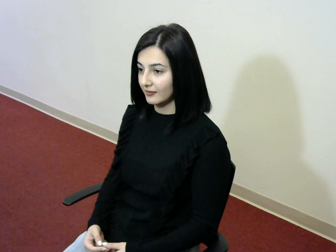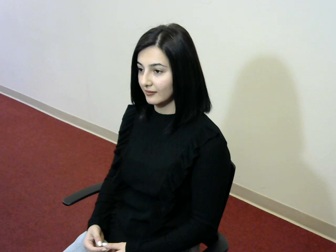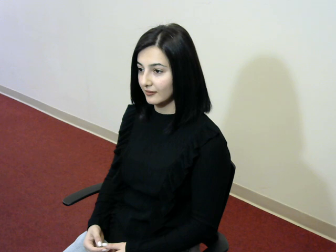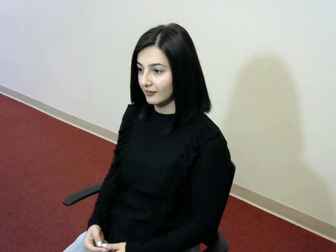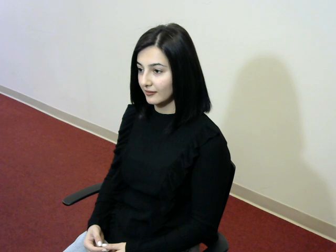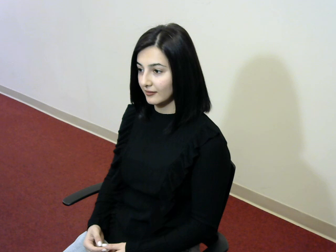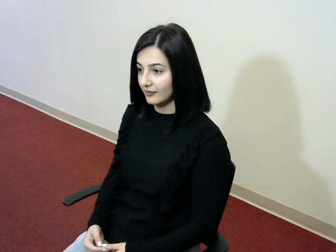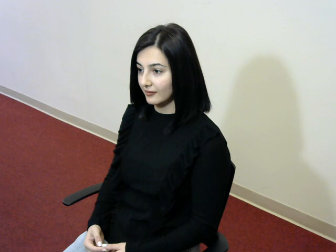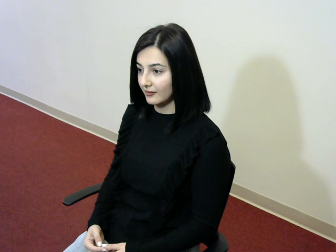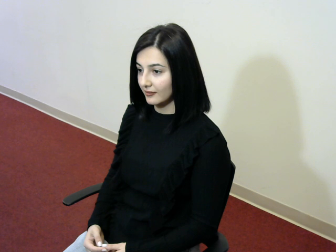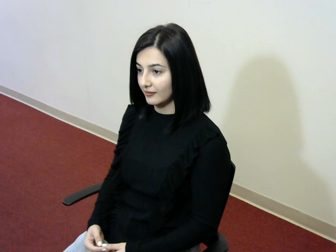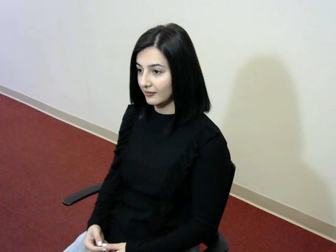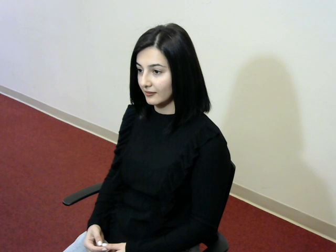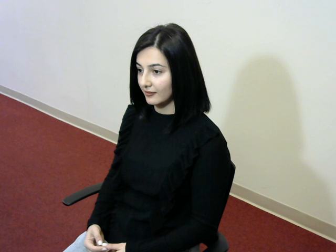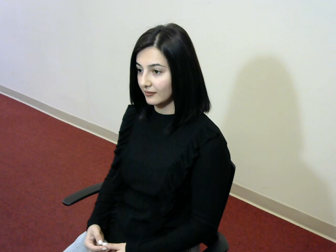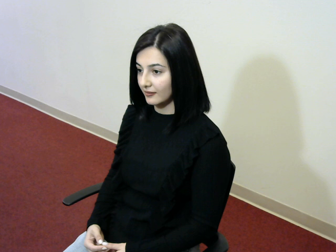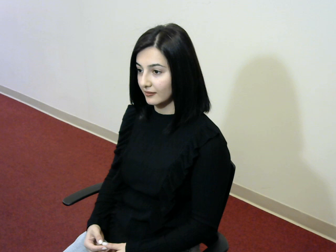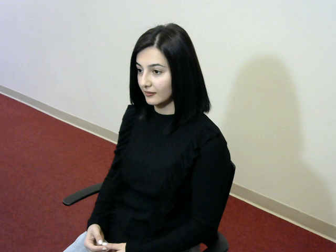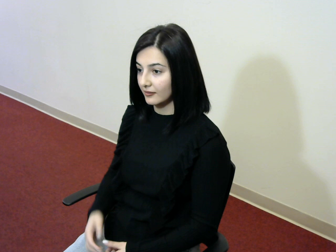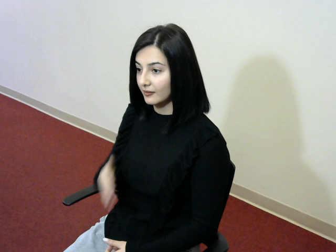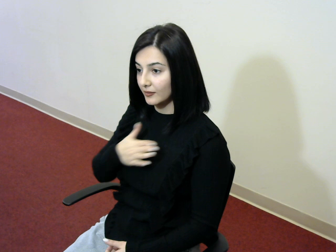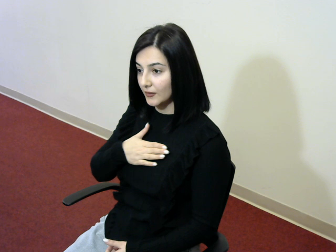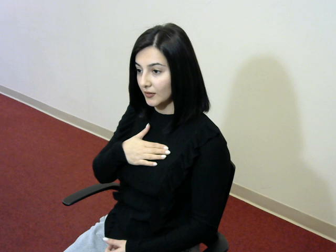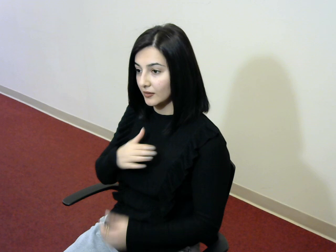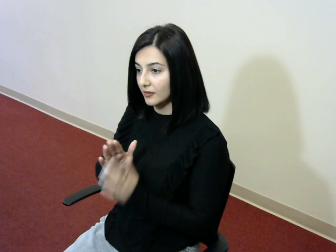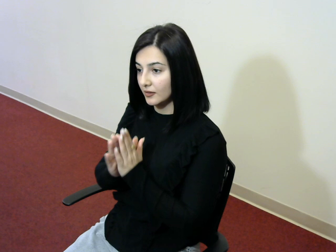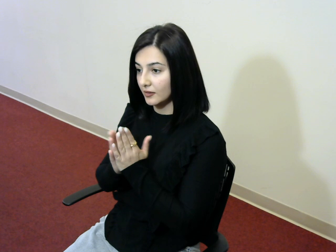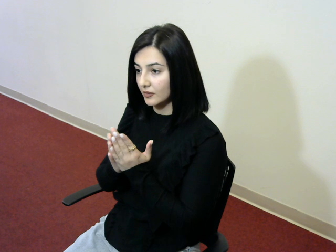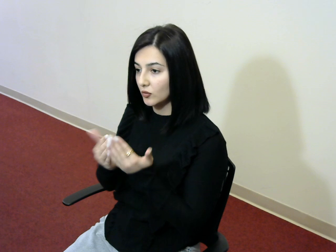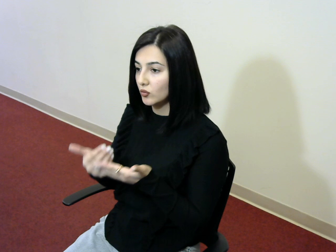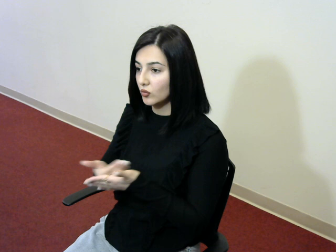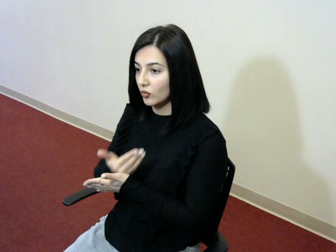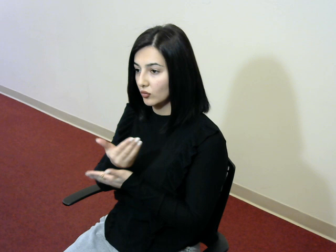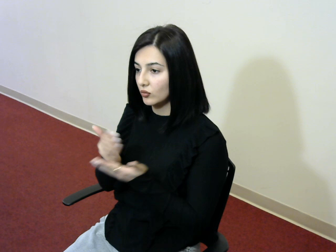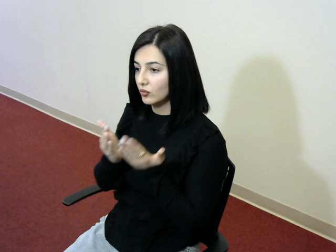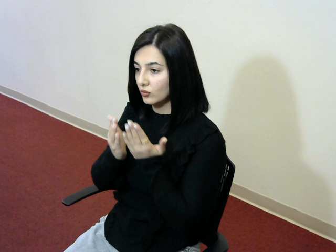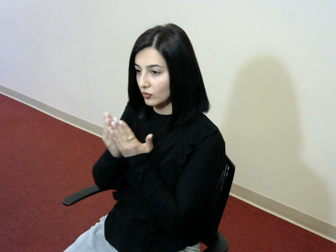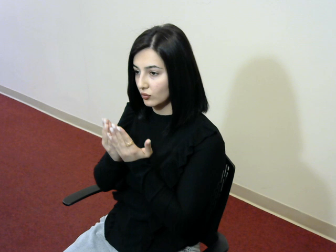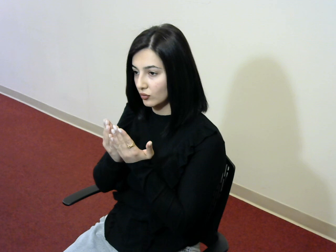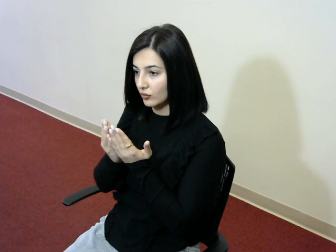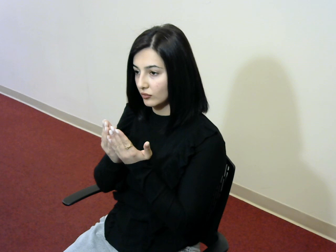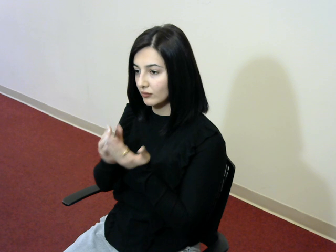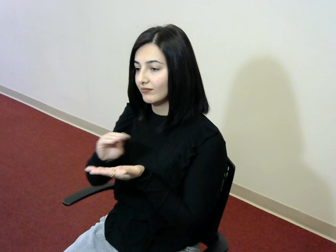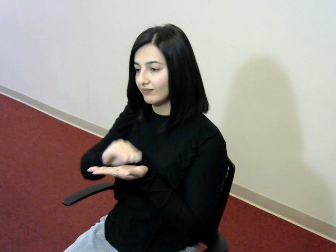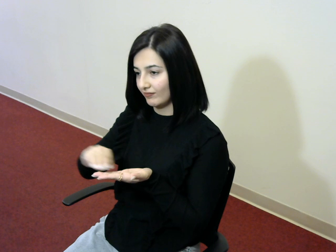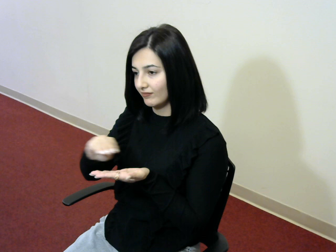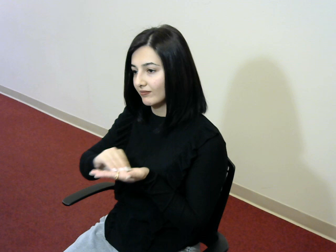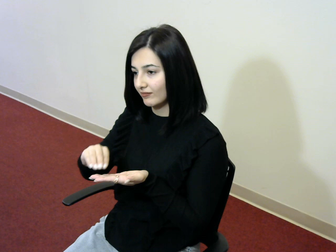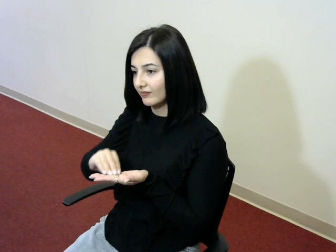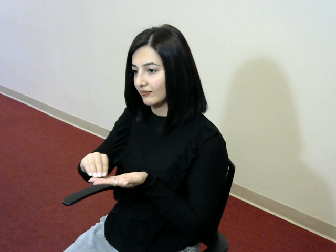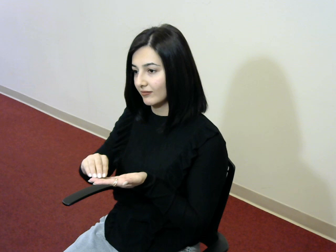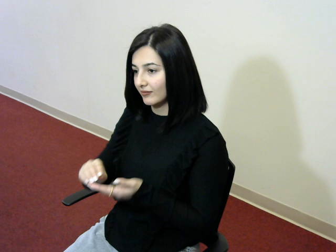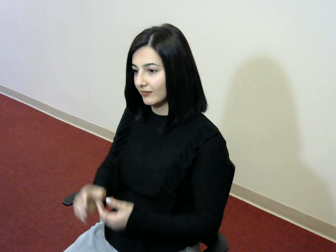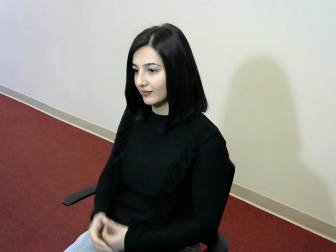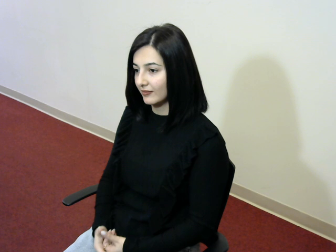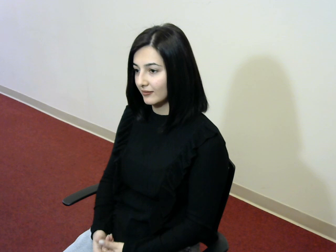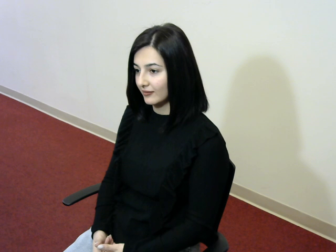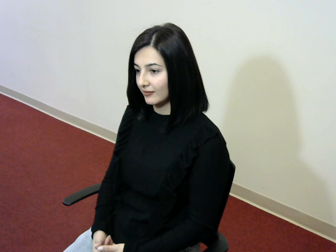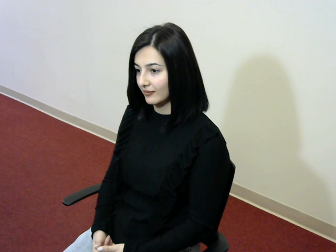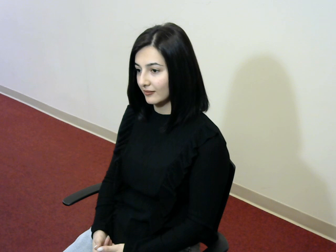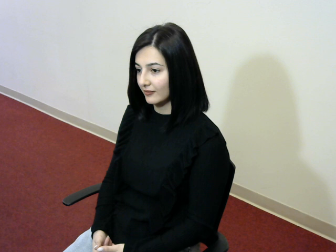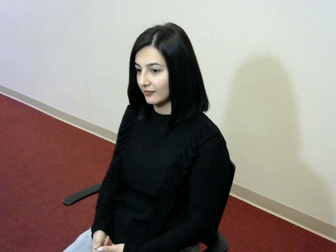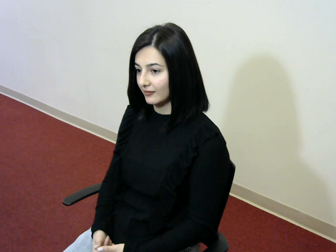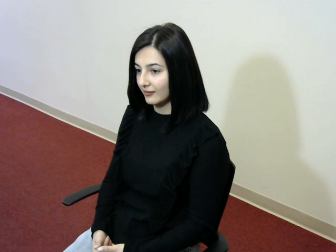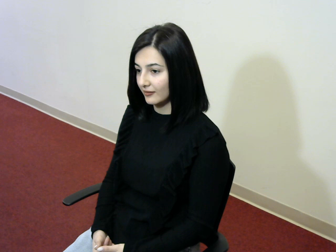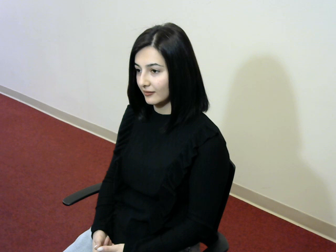Mən kitabı yenidən oxuyub, təkrarlamalıyam